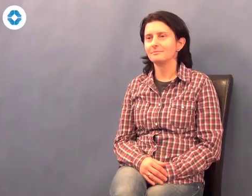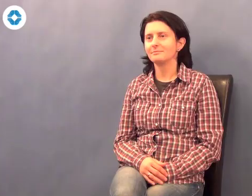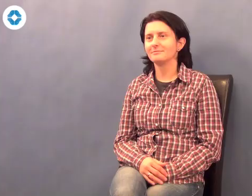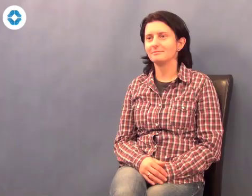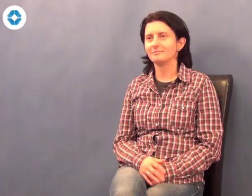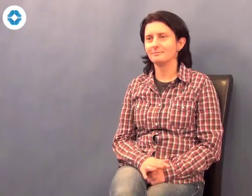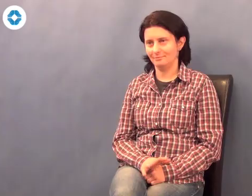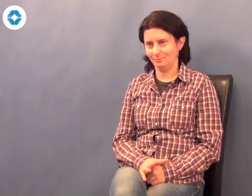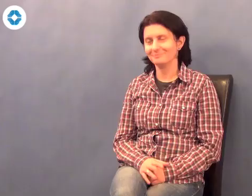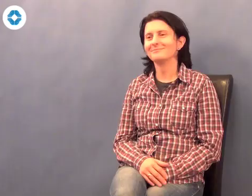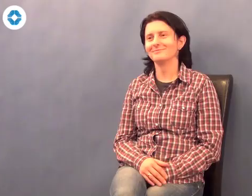Koniec.